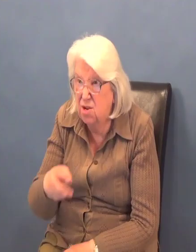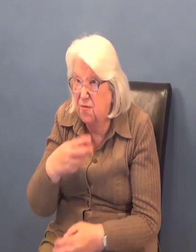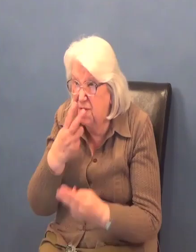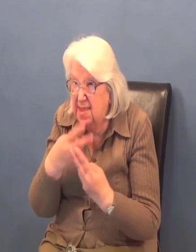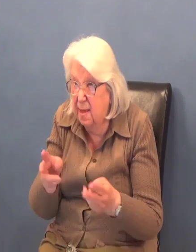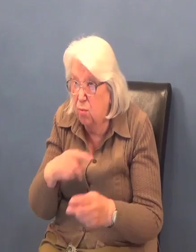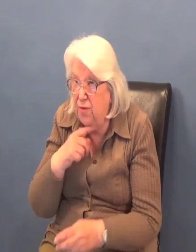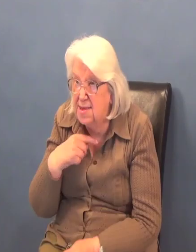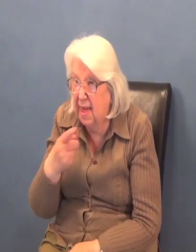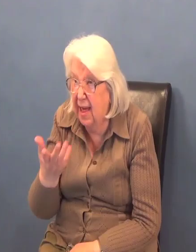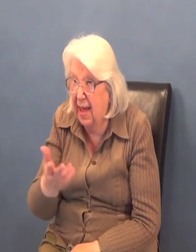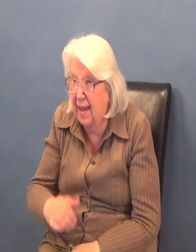Mam wizytę u fryzjera.